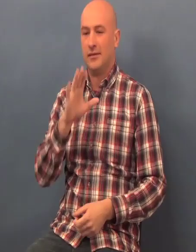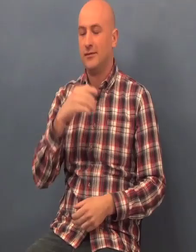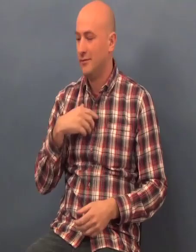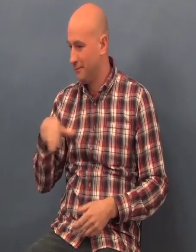"Poczekaj, ja..."